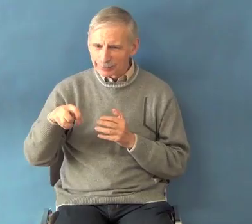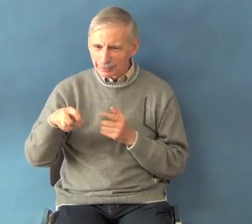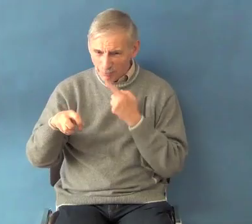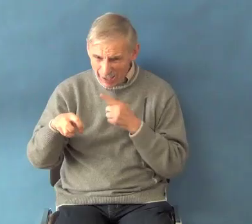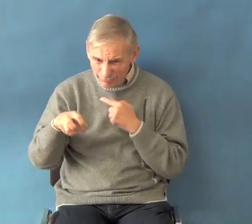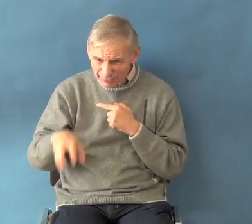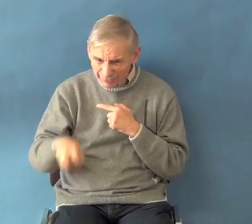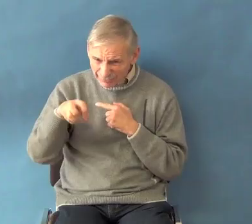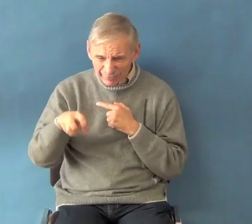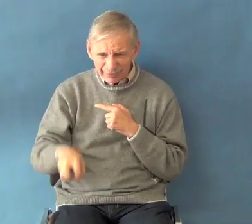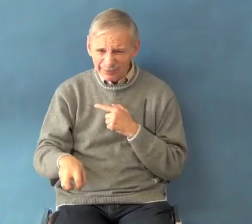To za mało.